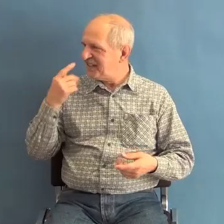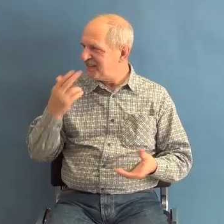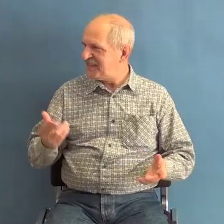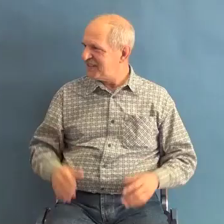Nie widziałem.